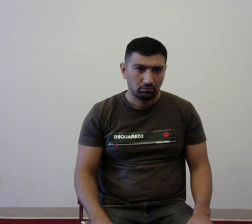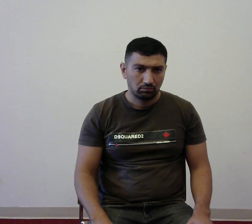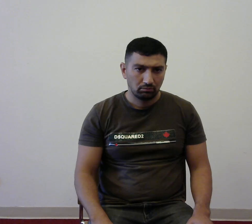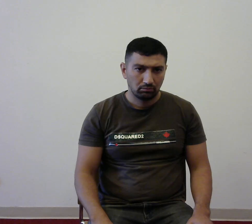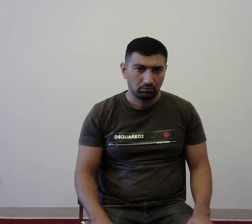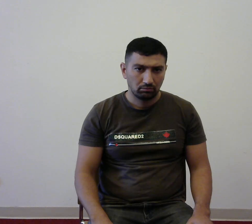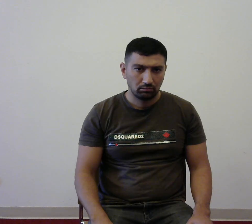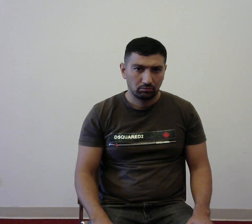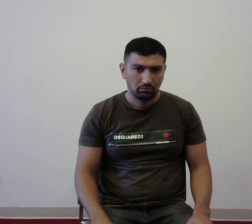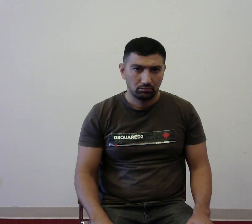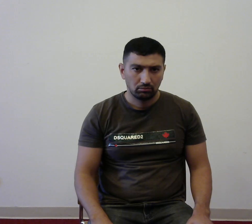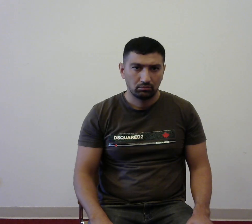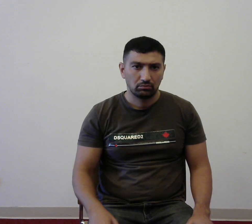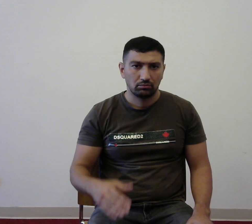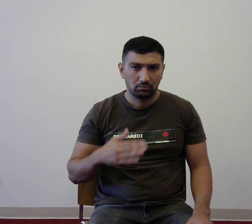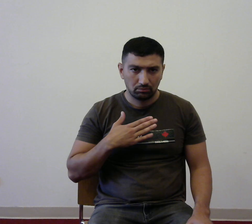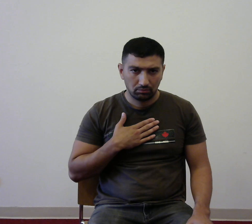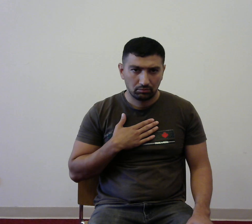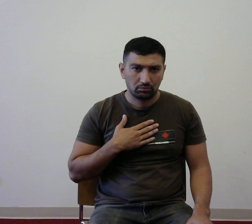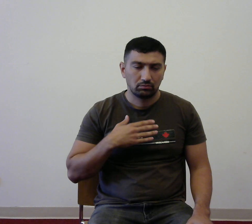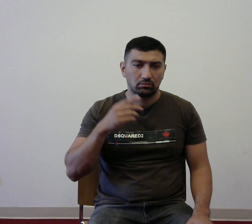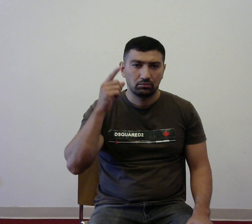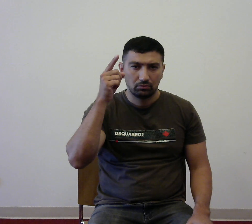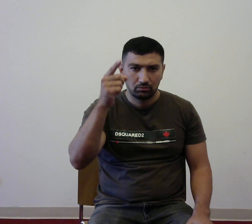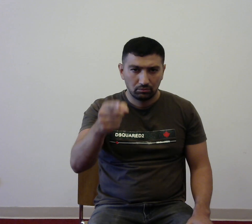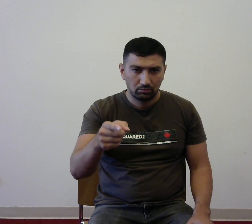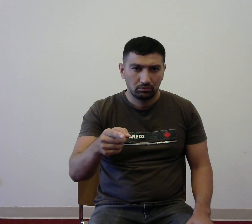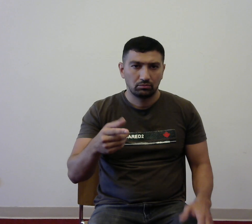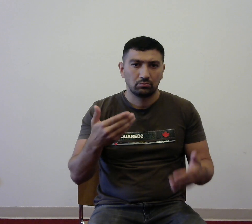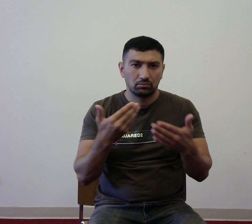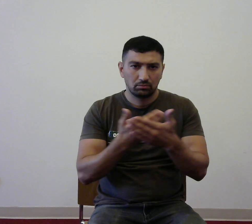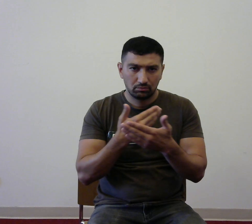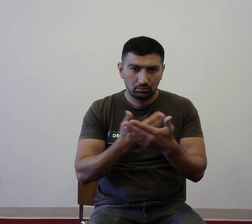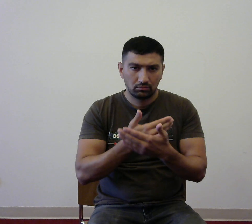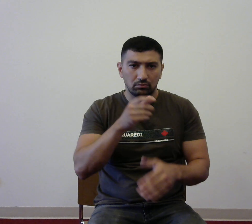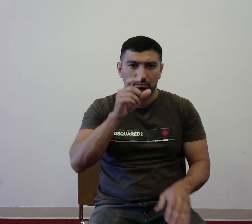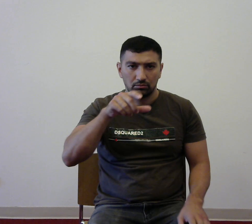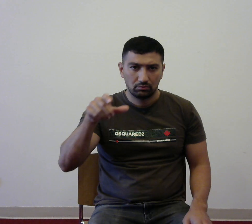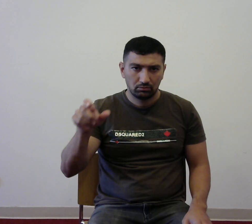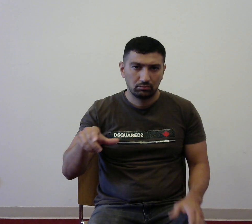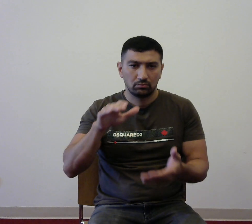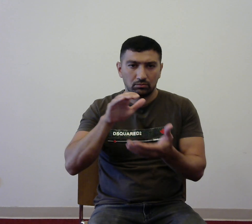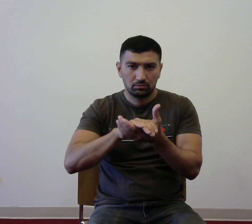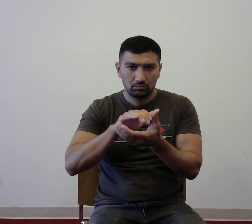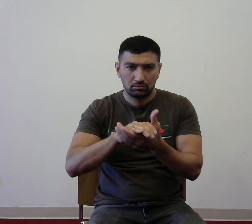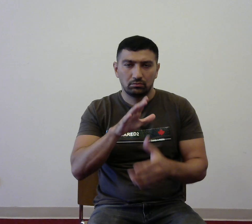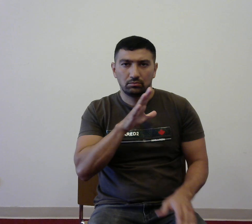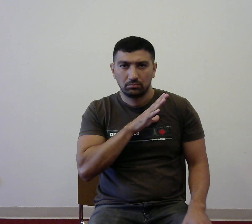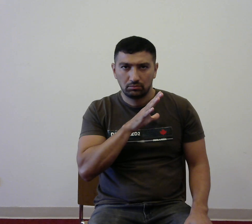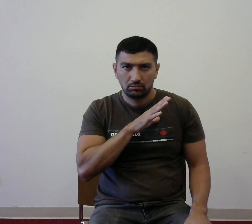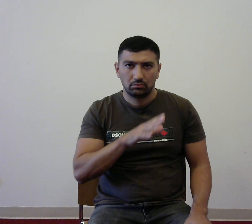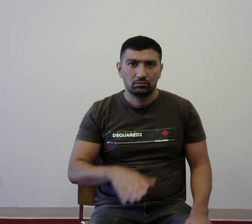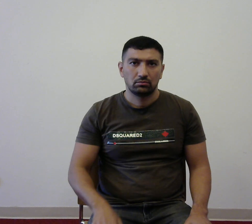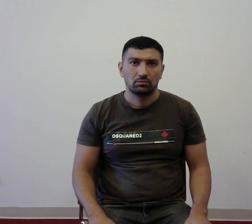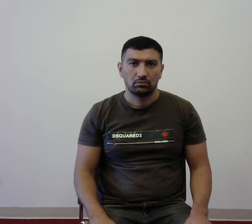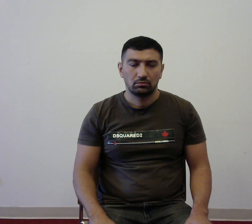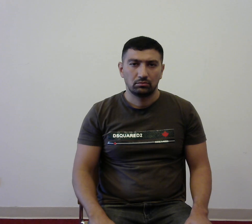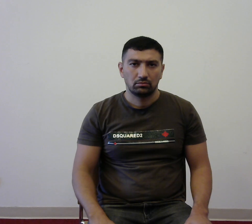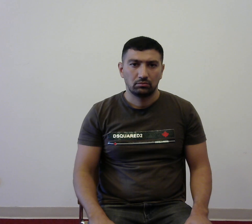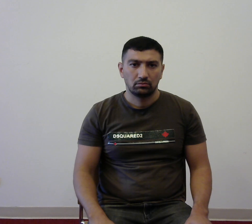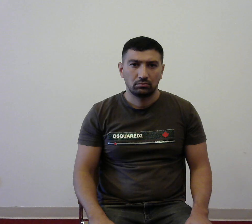Mən orda yeni insanlarla tanış oldum